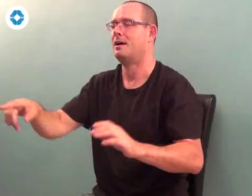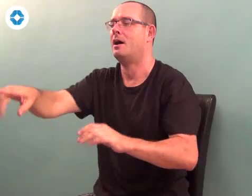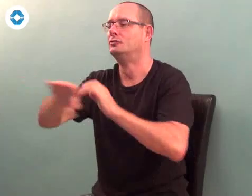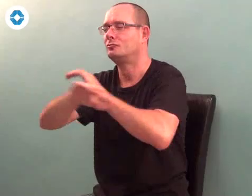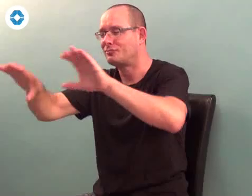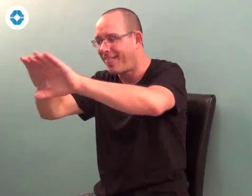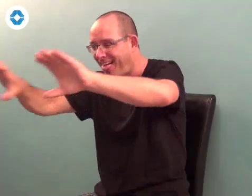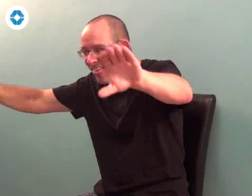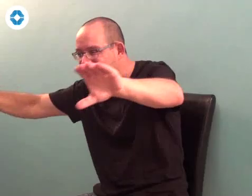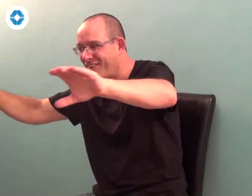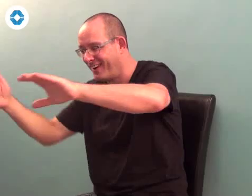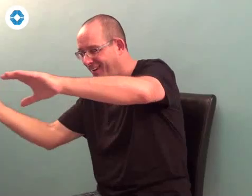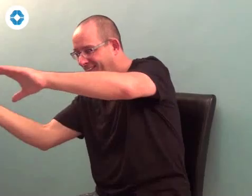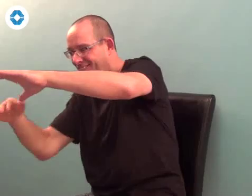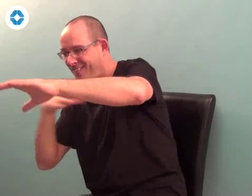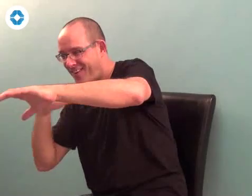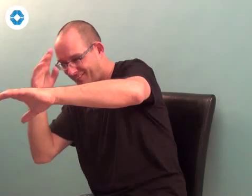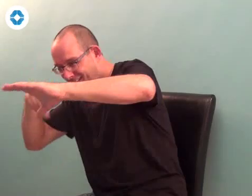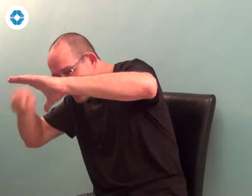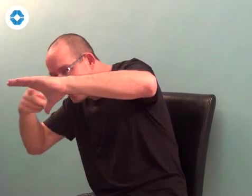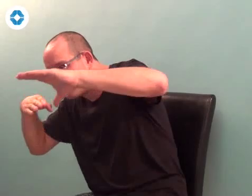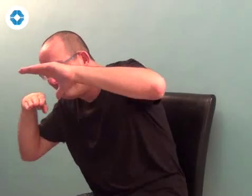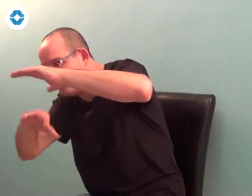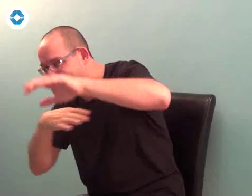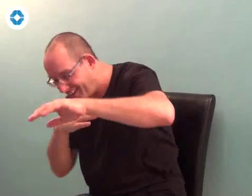Leży pusty pień drzewa.